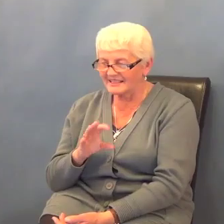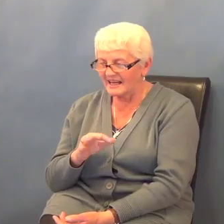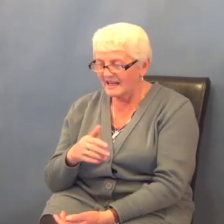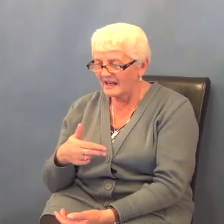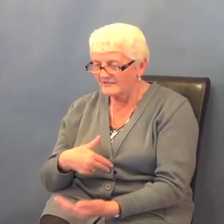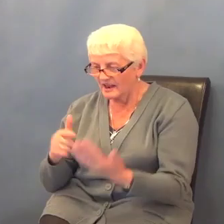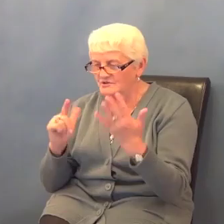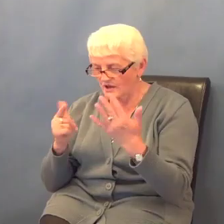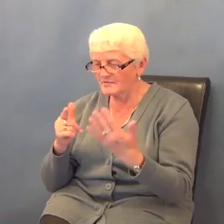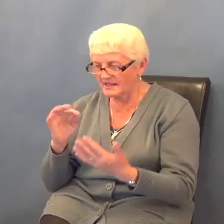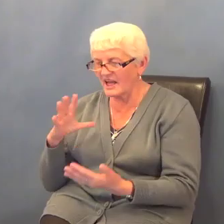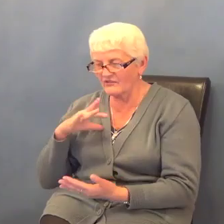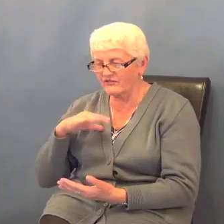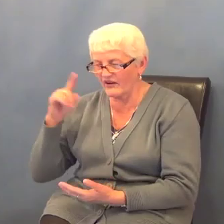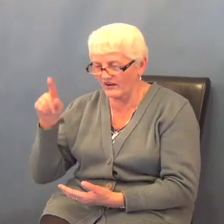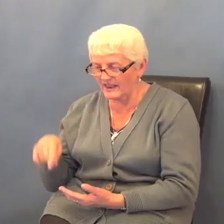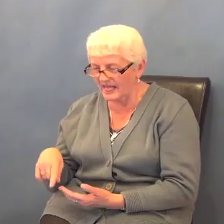Tak, mam wolne w niedzielę siódmego.